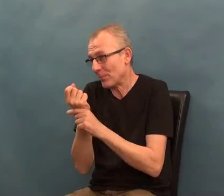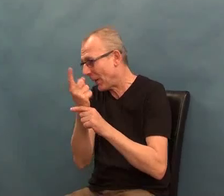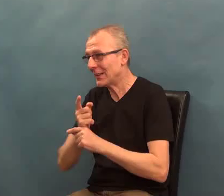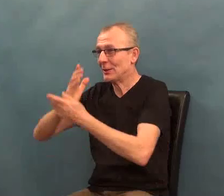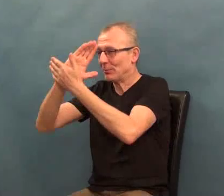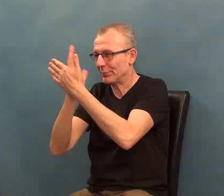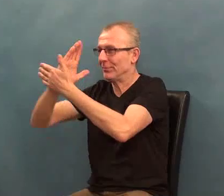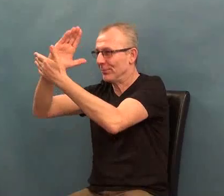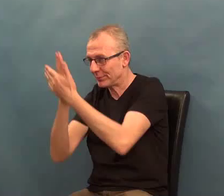Szyby pękają.